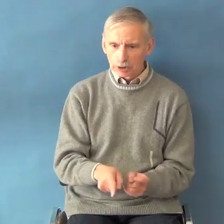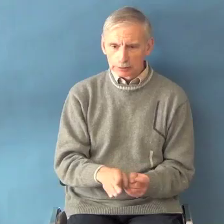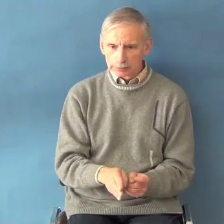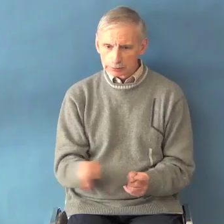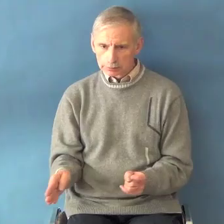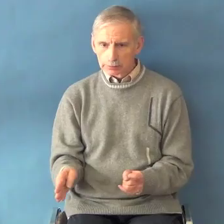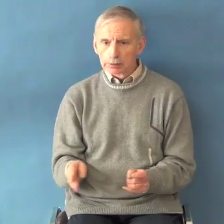Trzeba stanąć dalej.